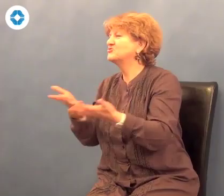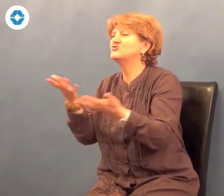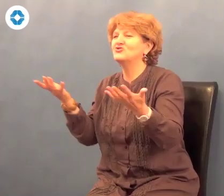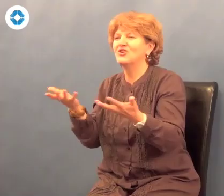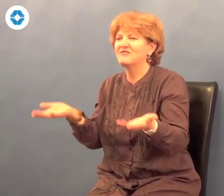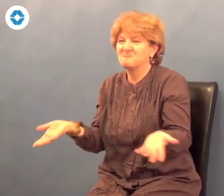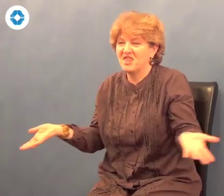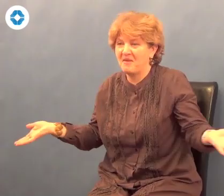Nie ma.